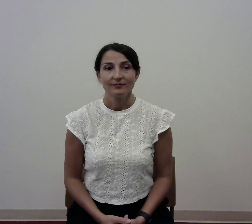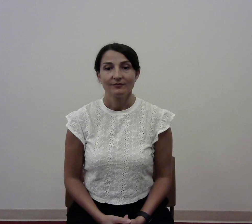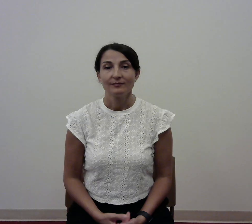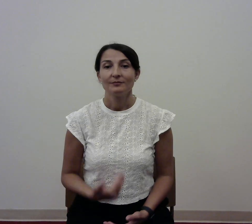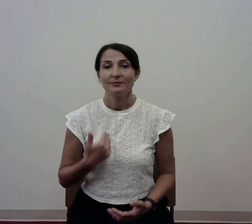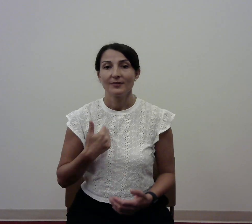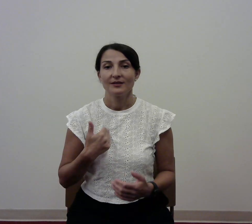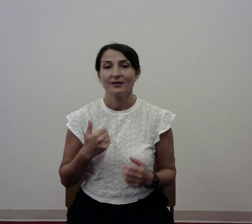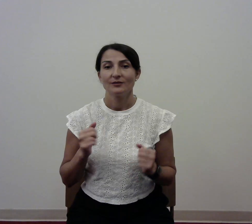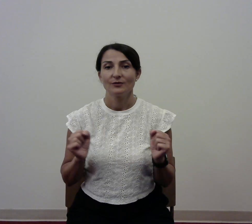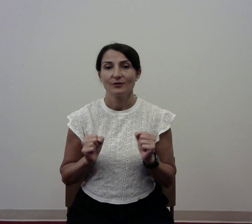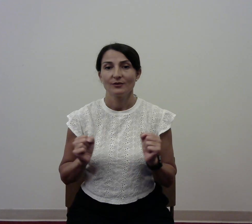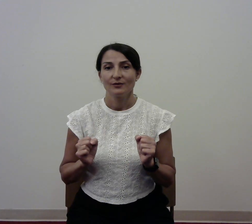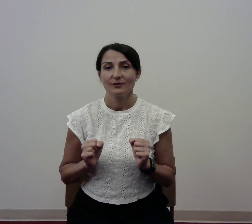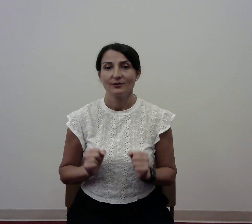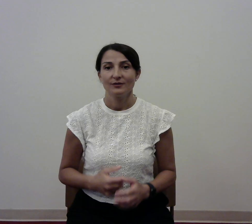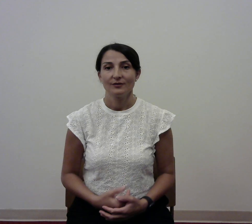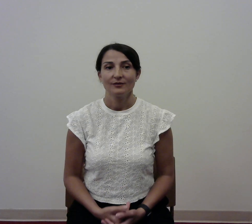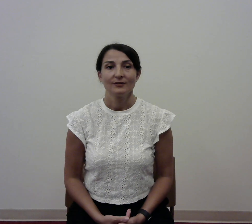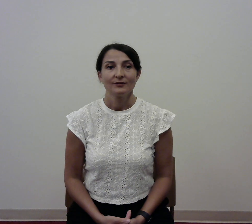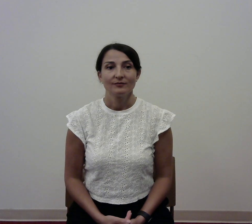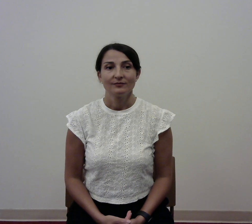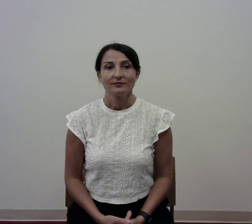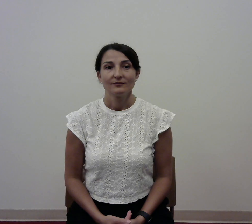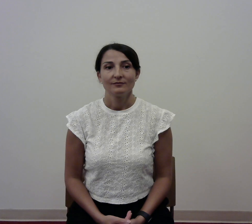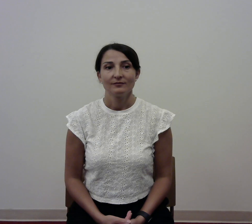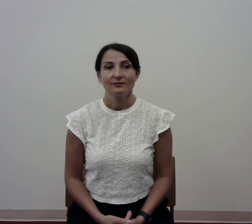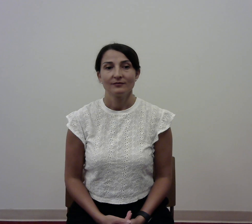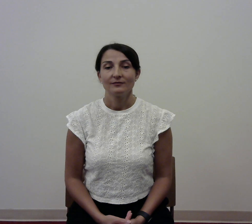Mənə soyuqdur